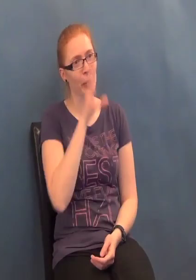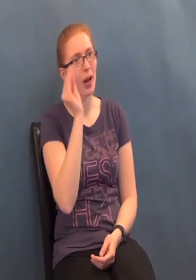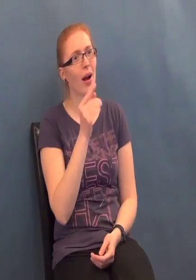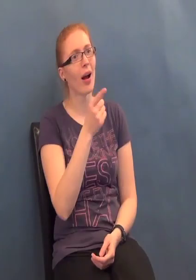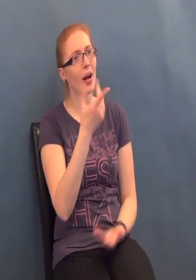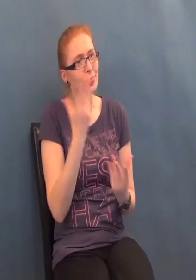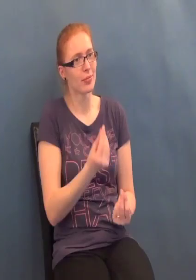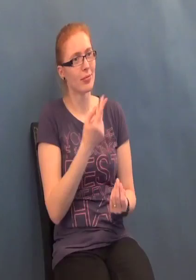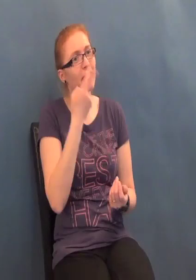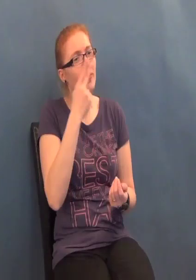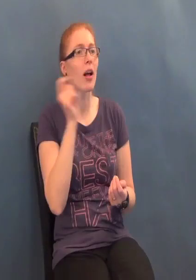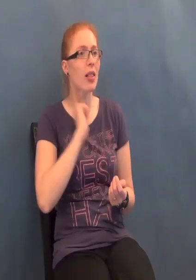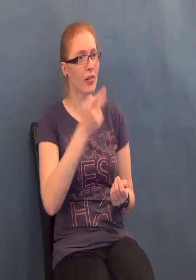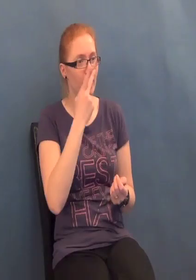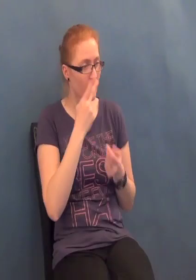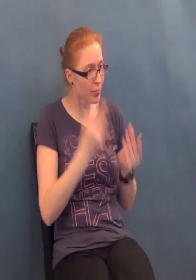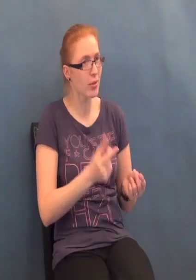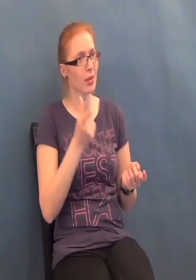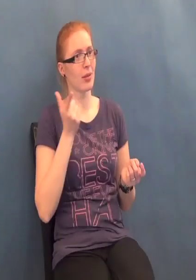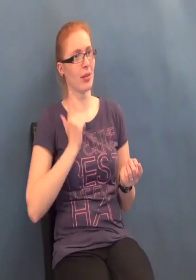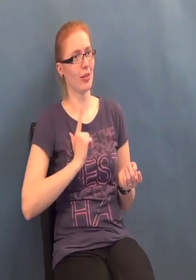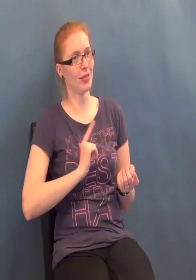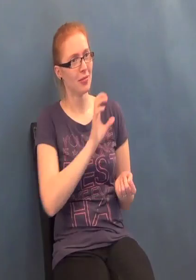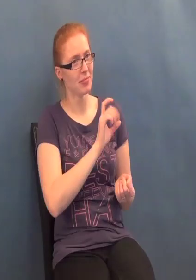To będziesz też mógł obejrzeć czyjąś śmierć.